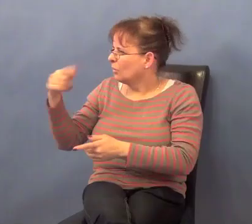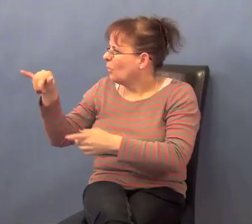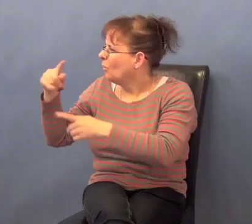Jak się nazywa?